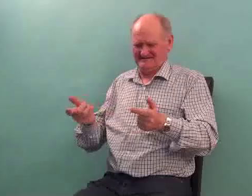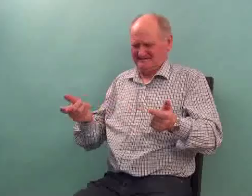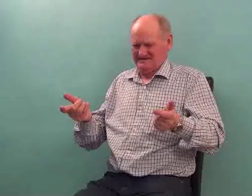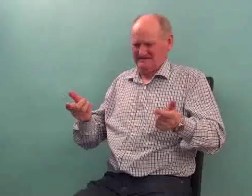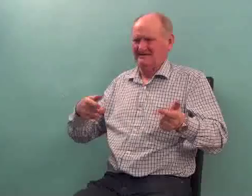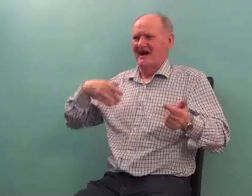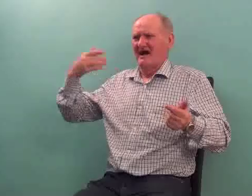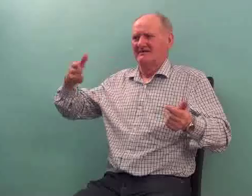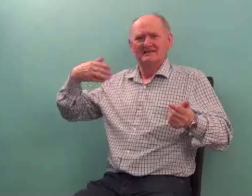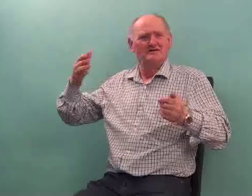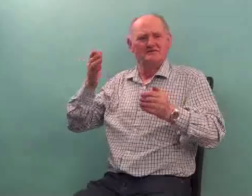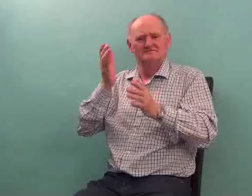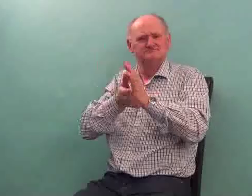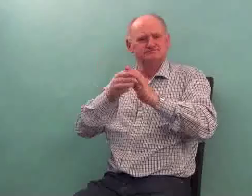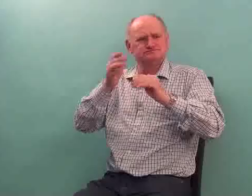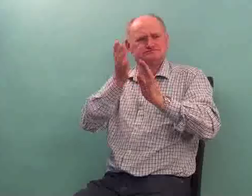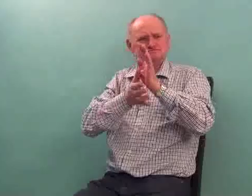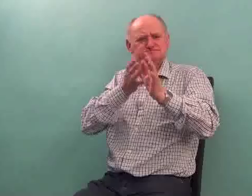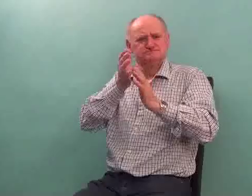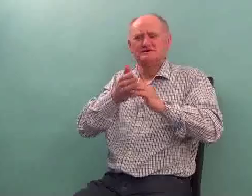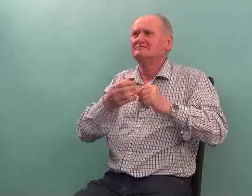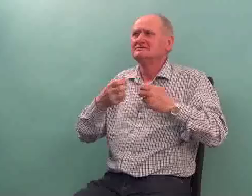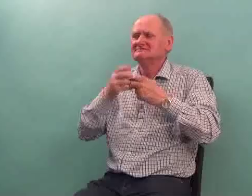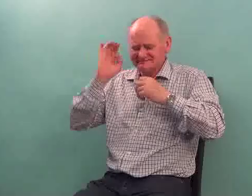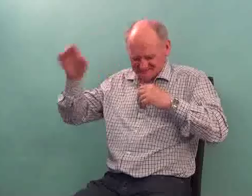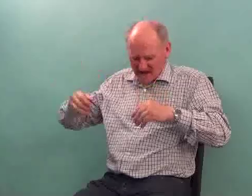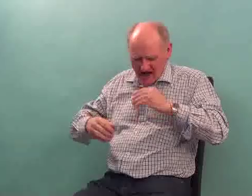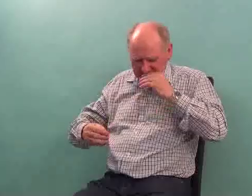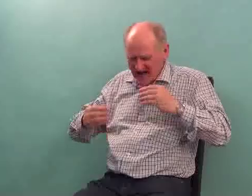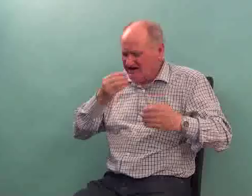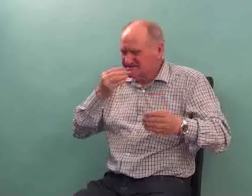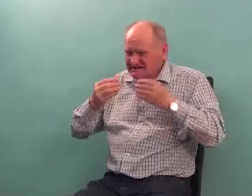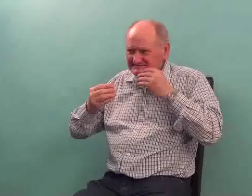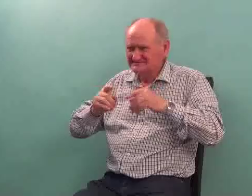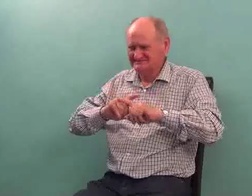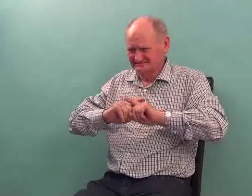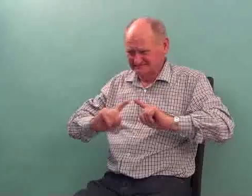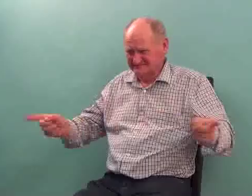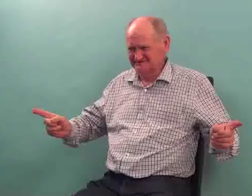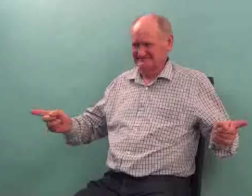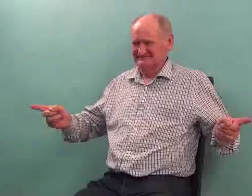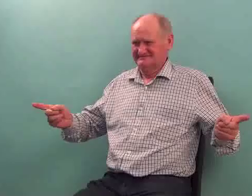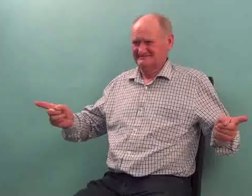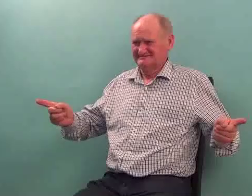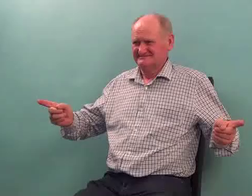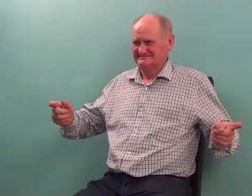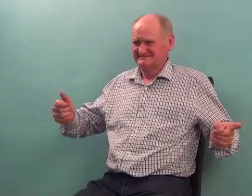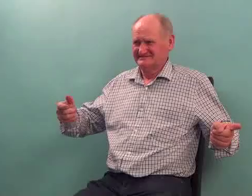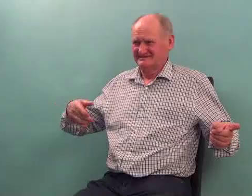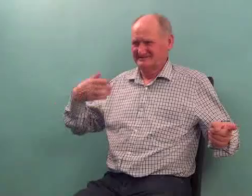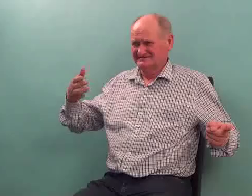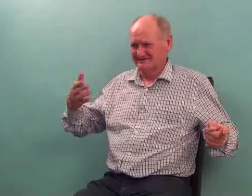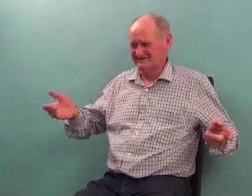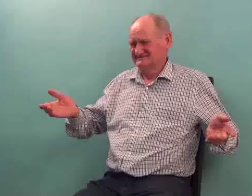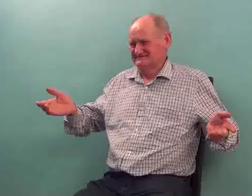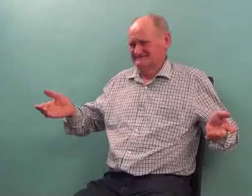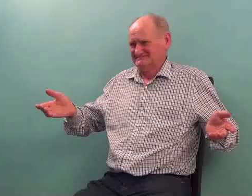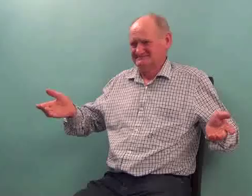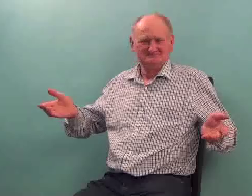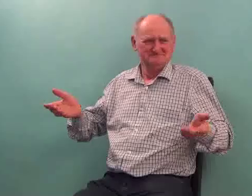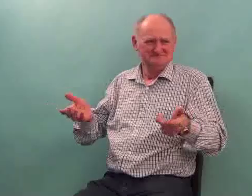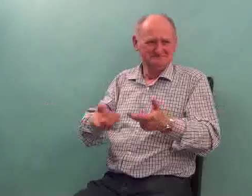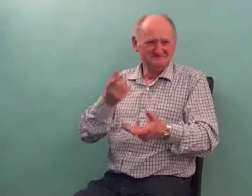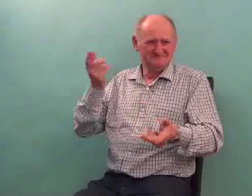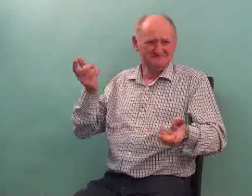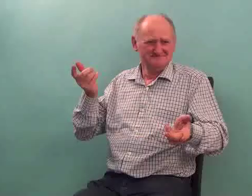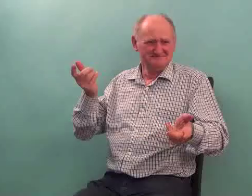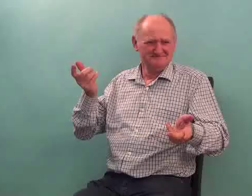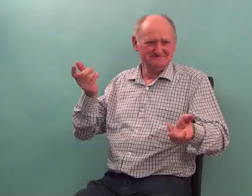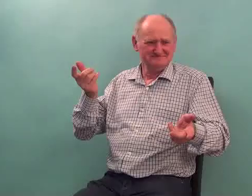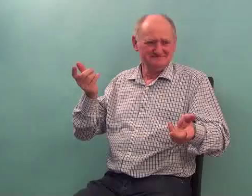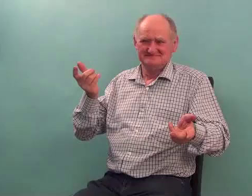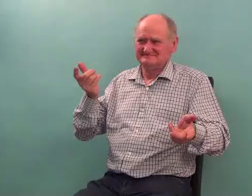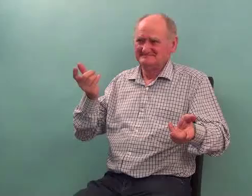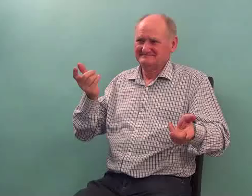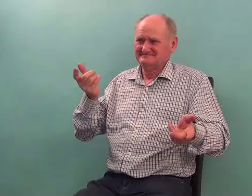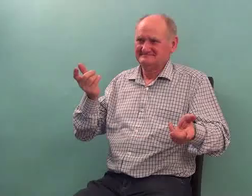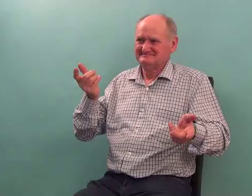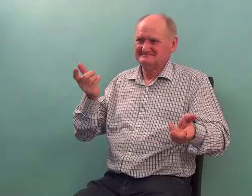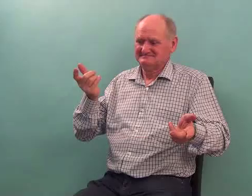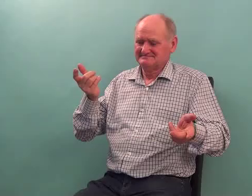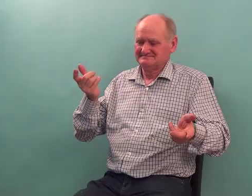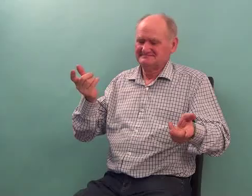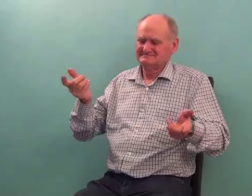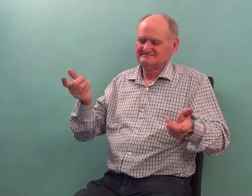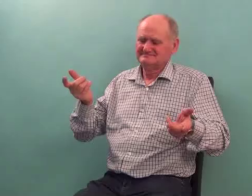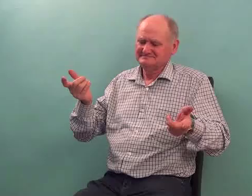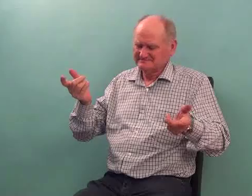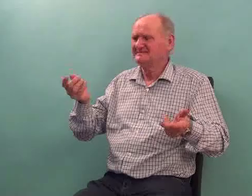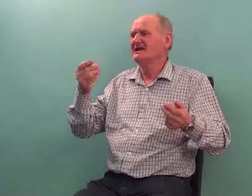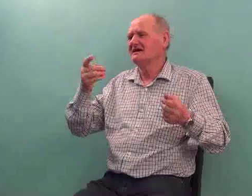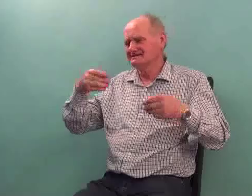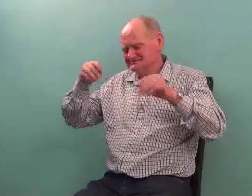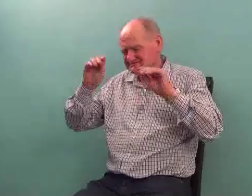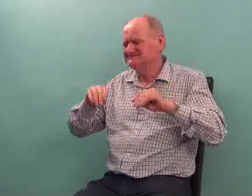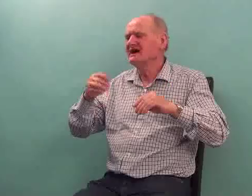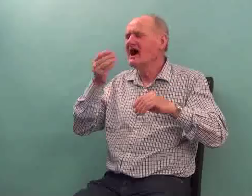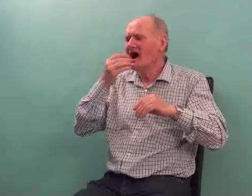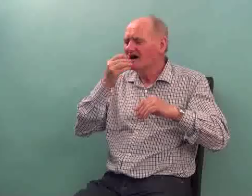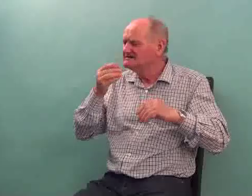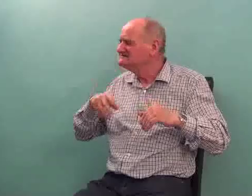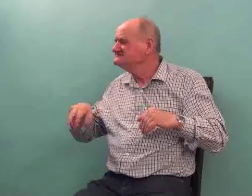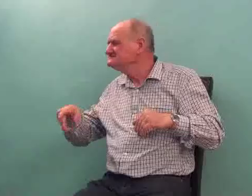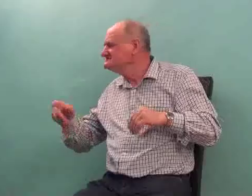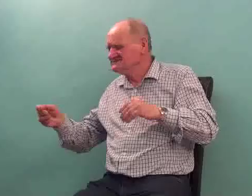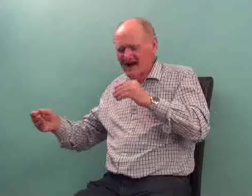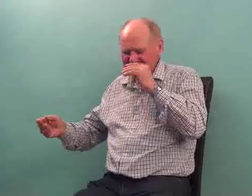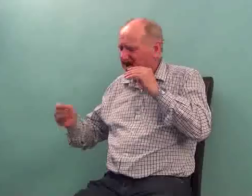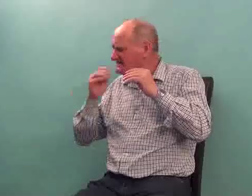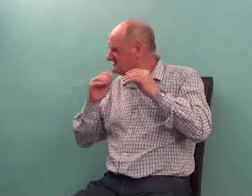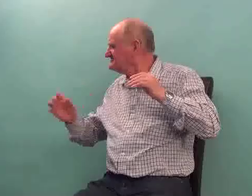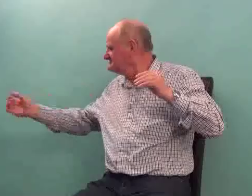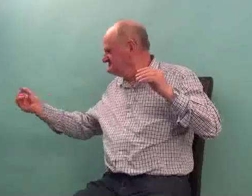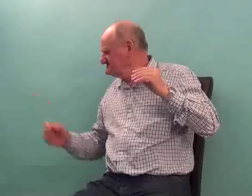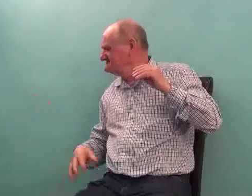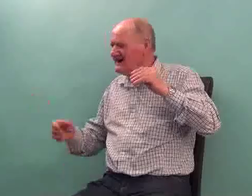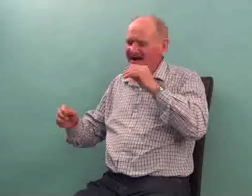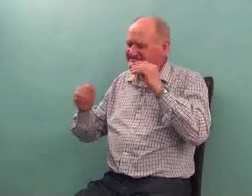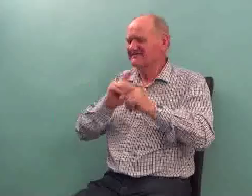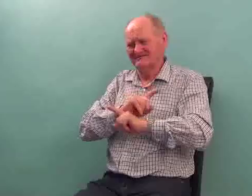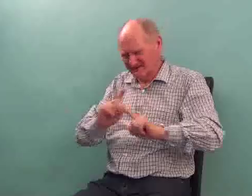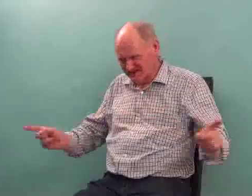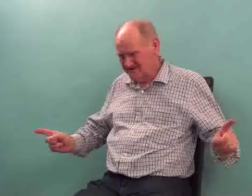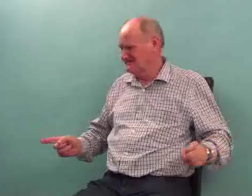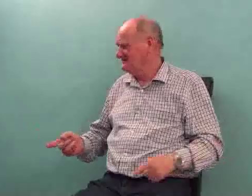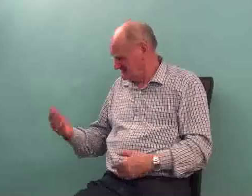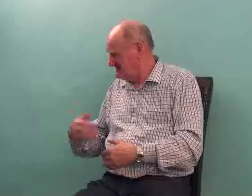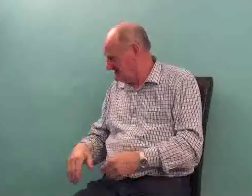Po drugie, na przykład na wykładach wykładowca miga, a uczestnik to olewa i zaczyna jeść i pić, nie wolno tak.